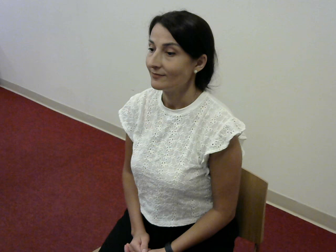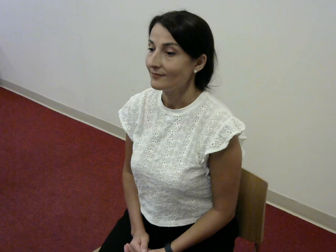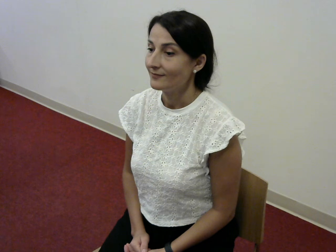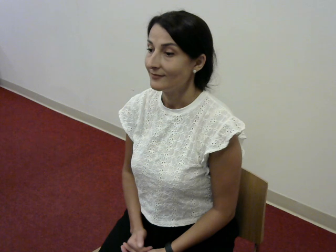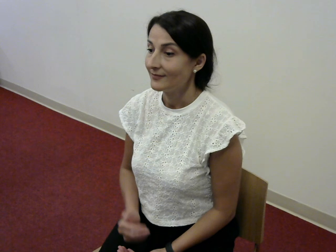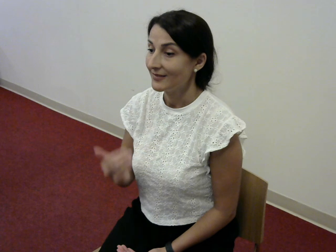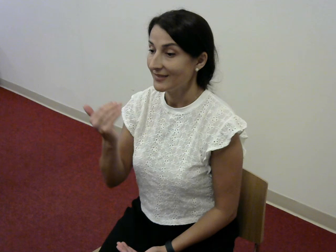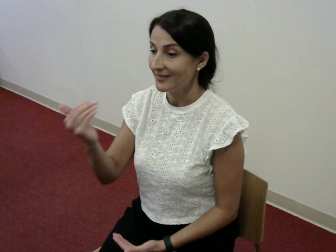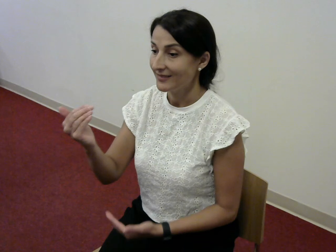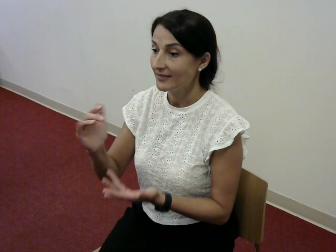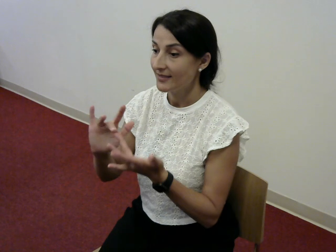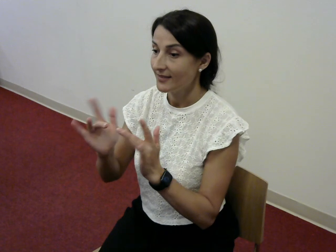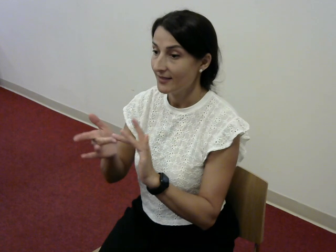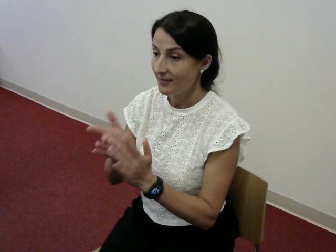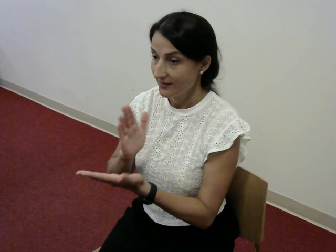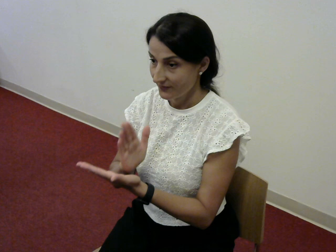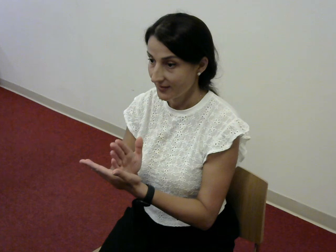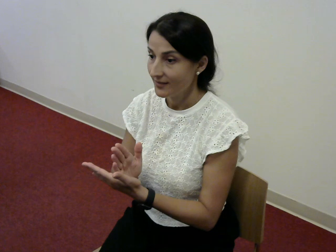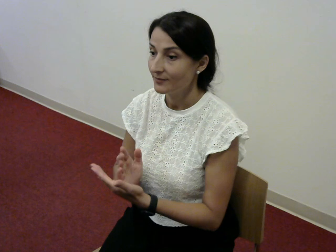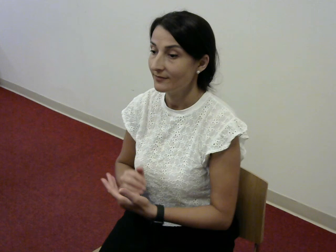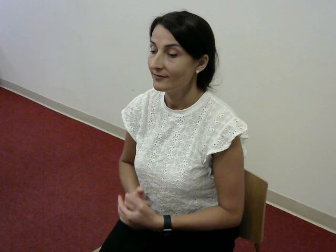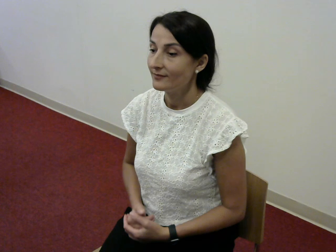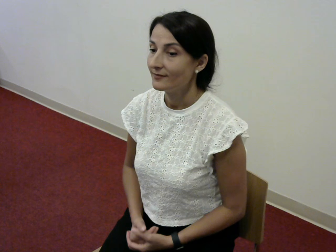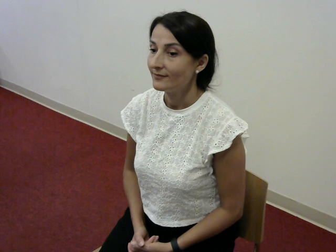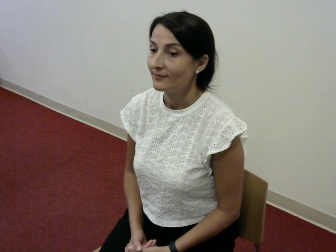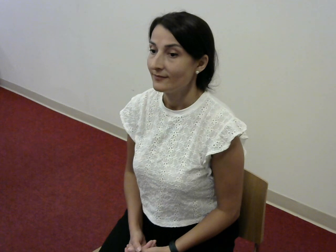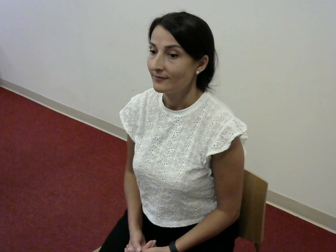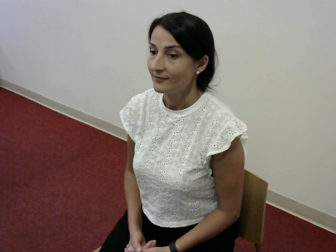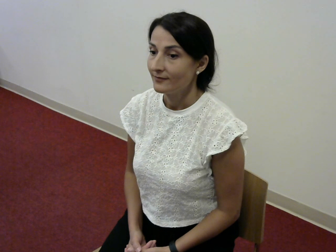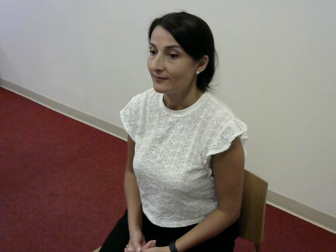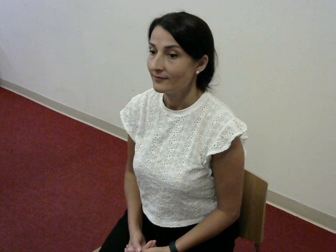Sizdə internet varmı?